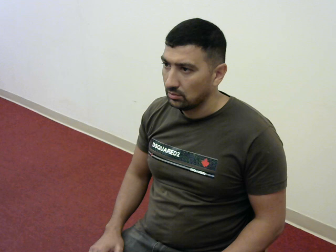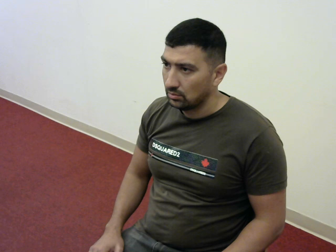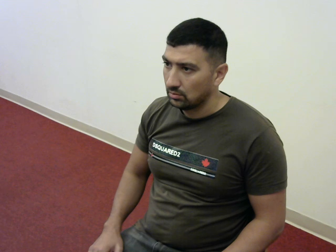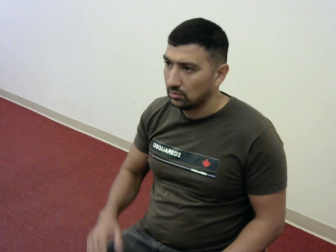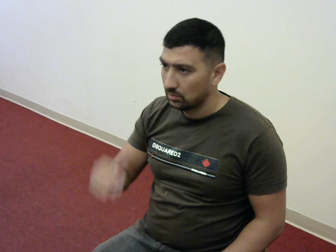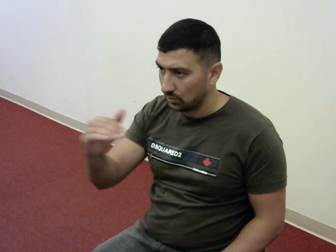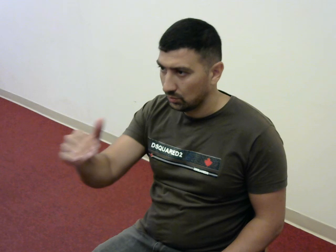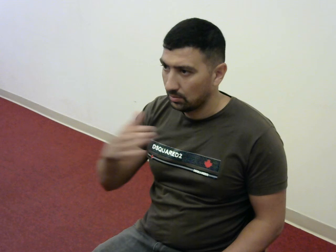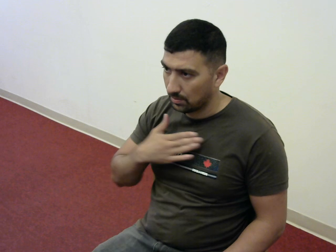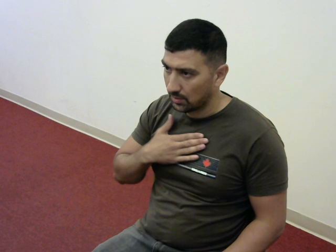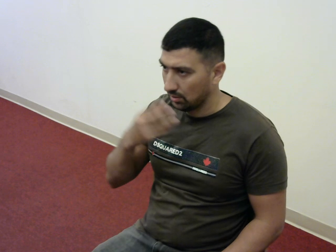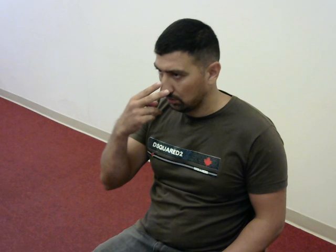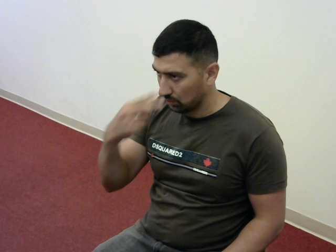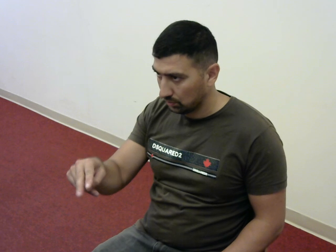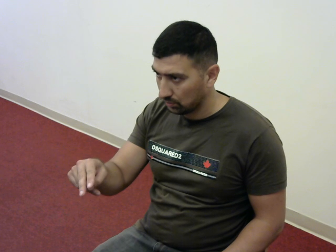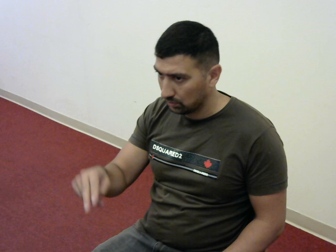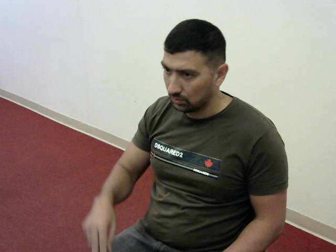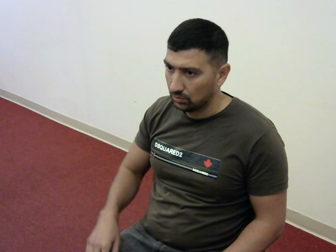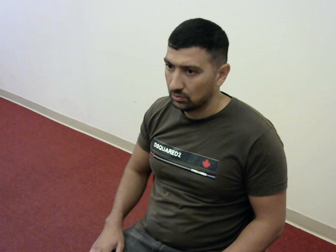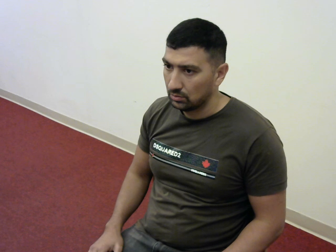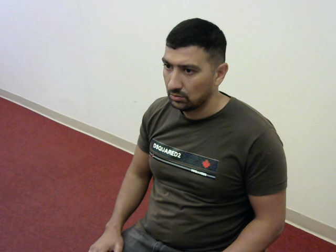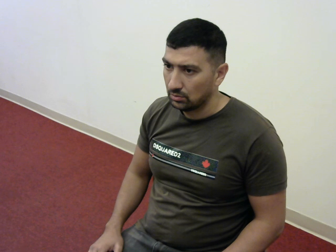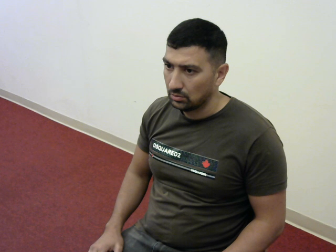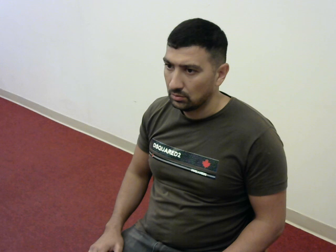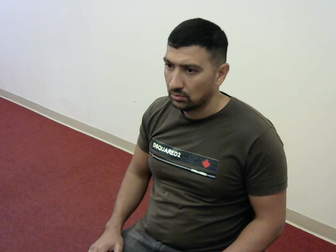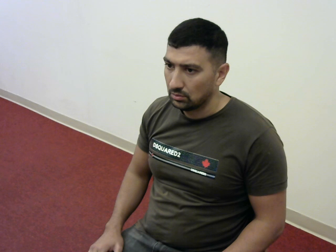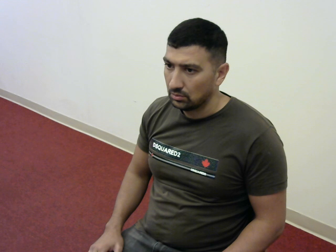Siz məni görürsünüzmü?